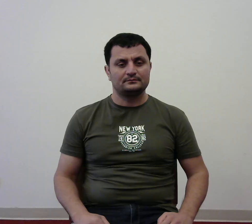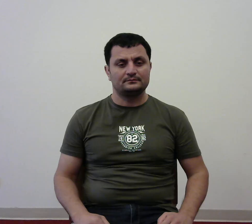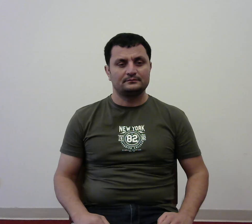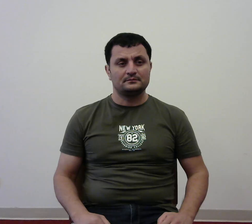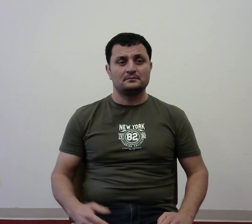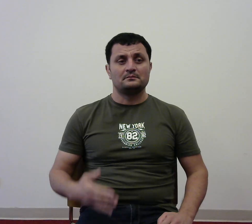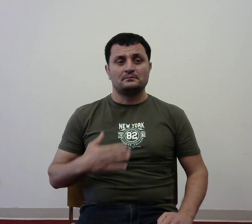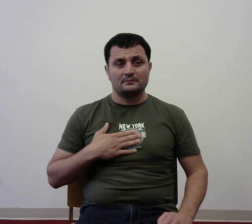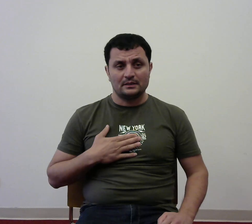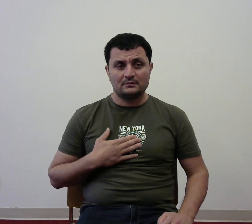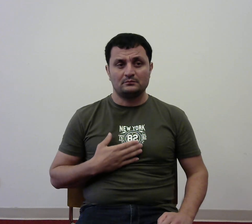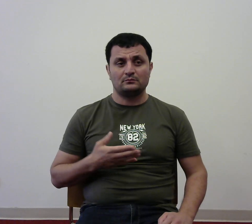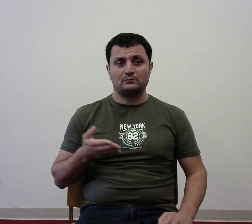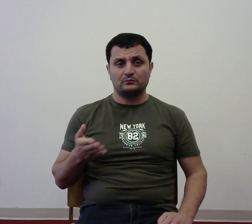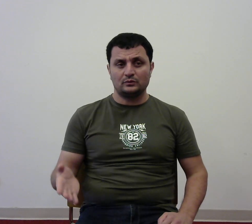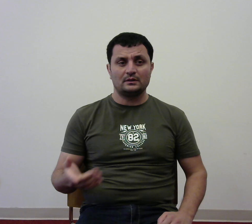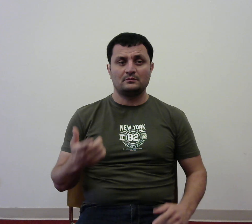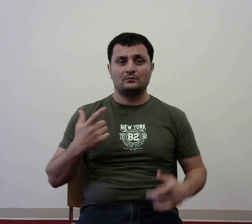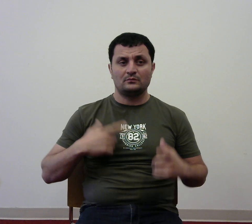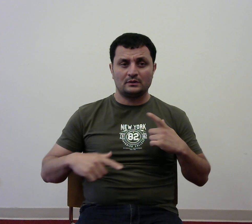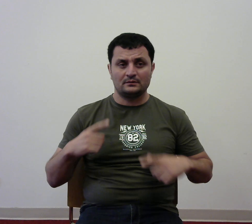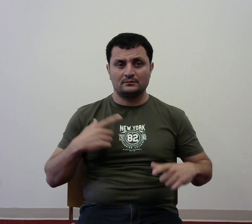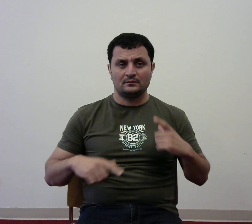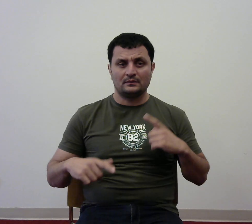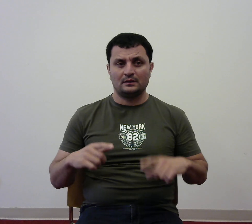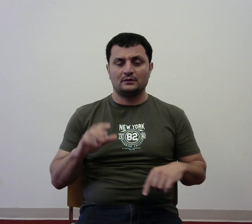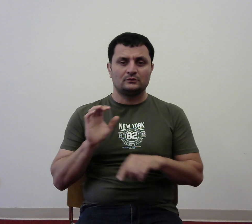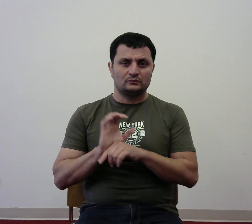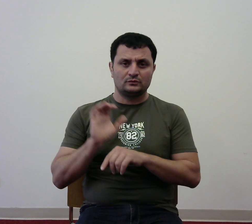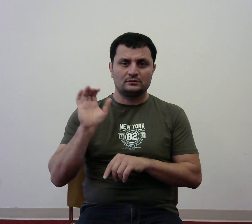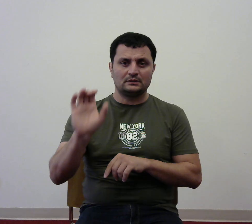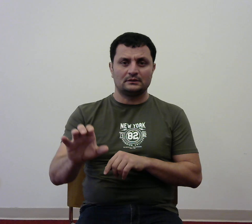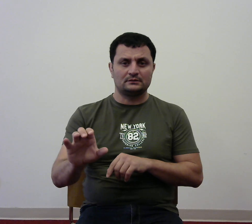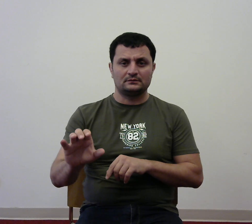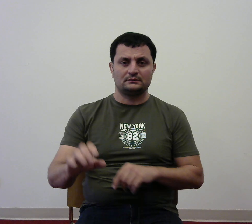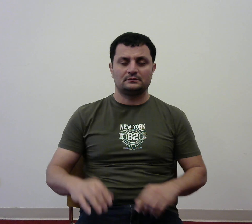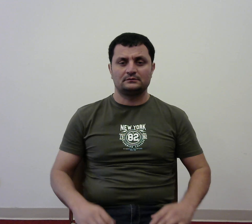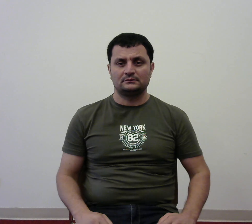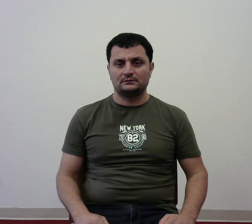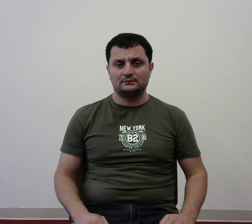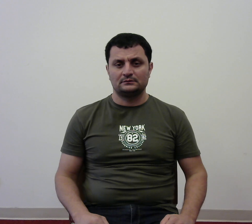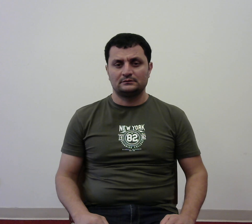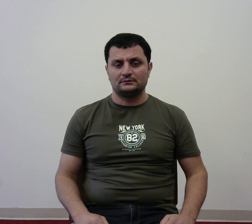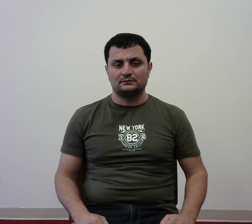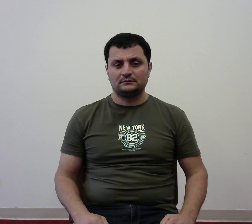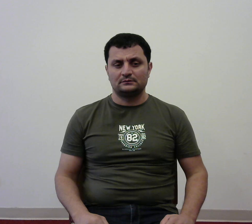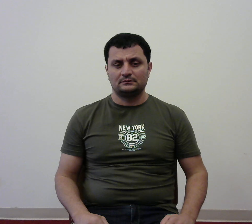Məni bura müəllim göndərib